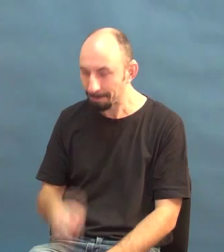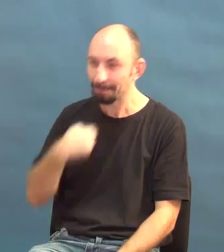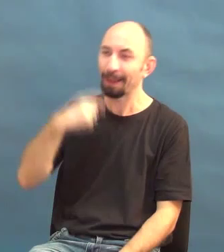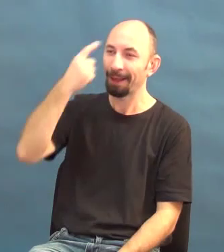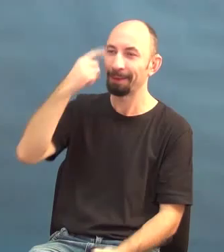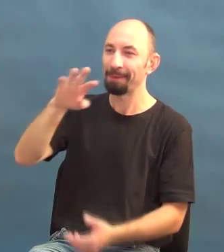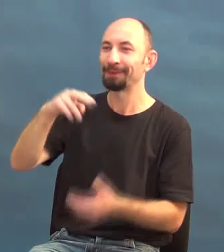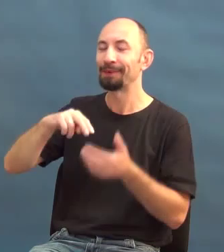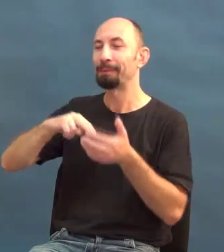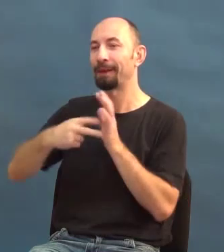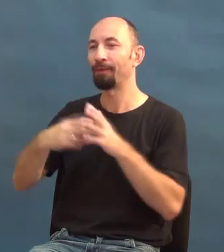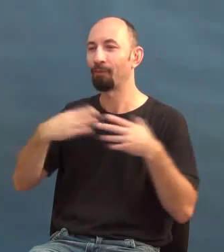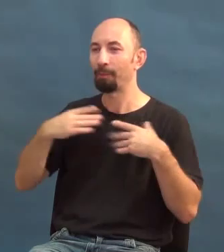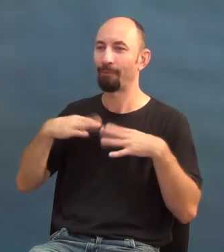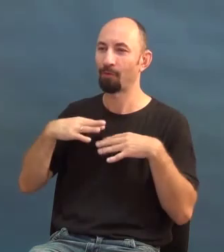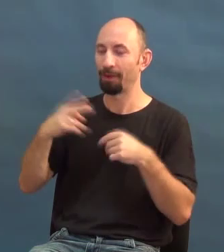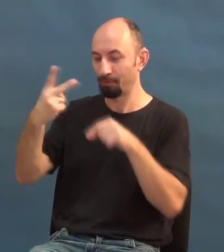Ja myślę, czy masz w planie wolne?